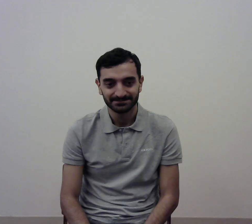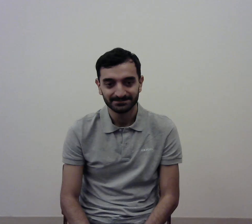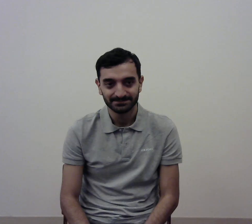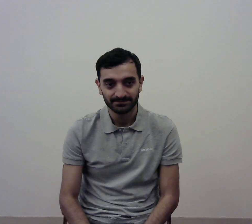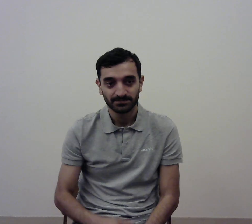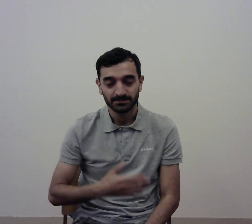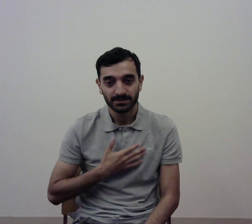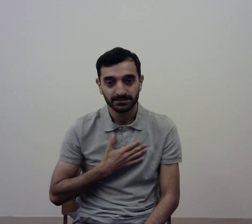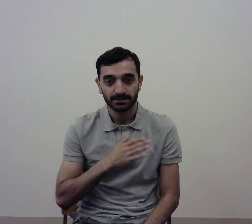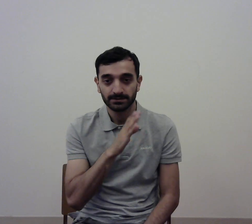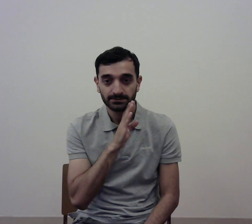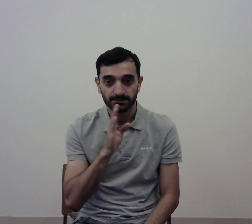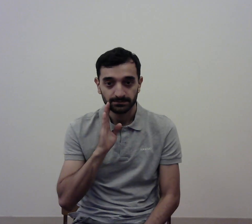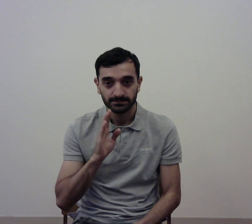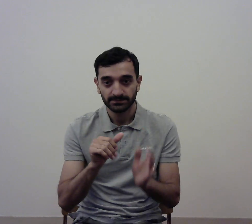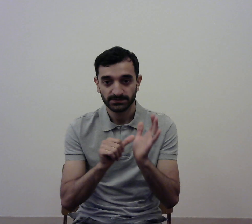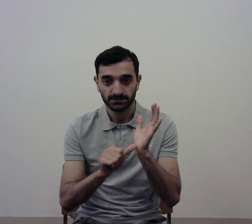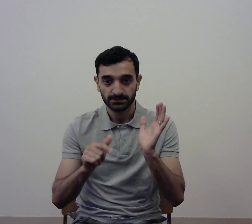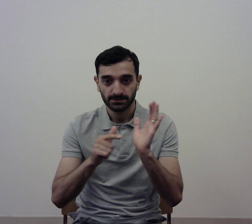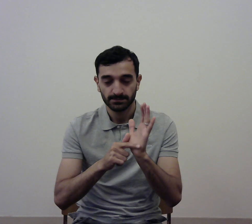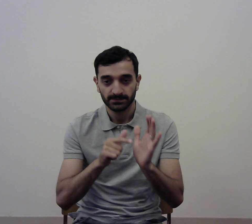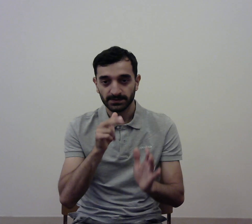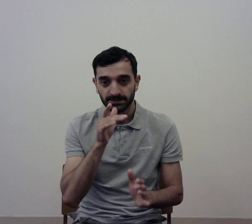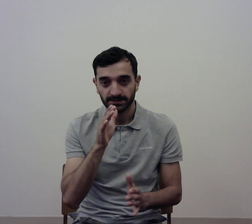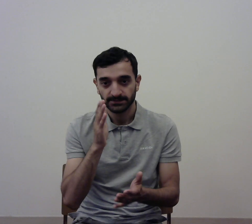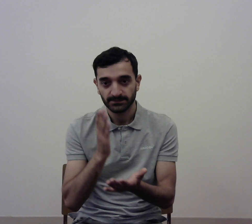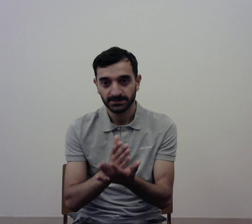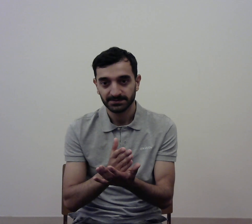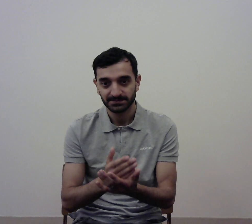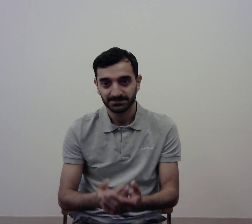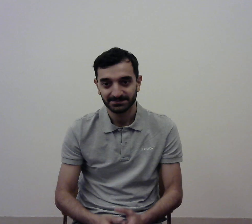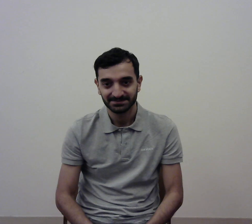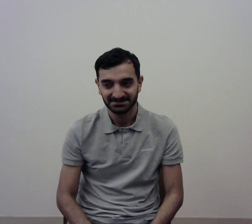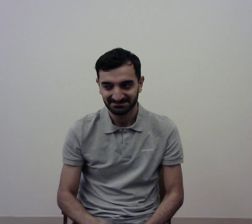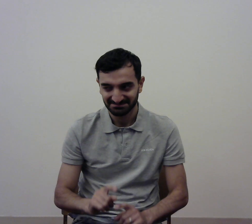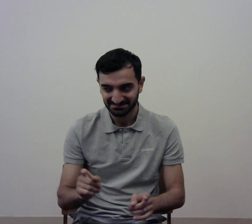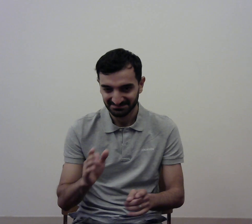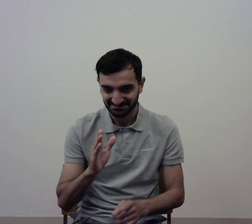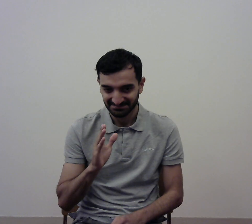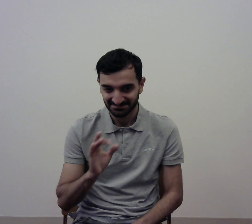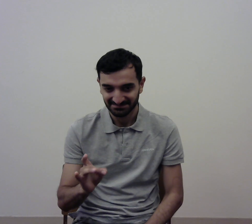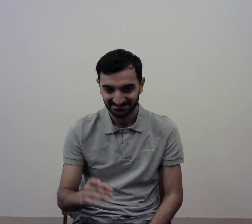Mənim anamın 67 yaşı var